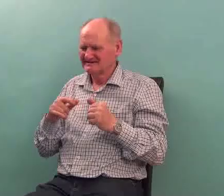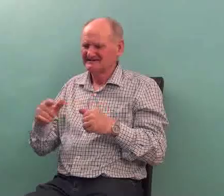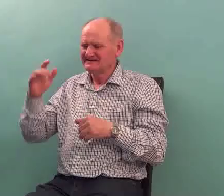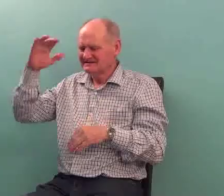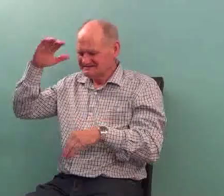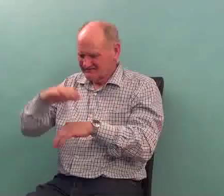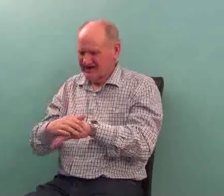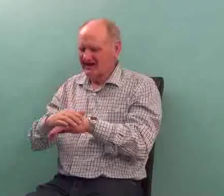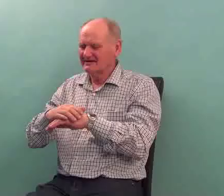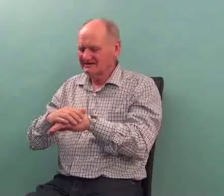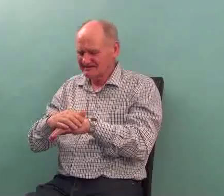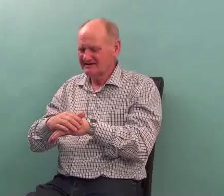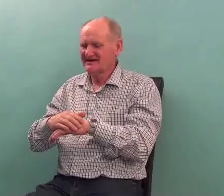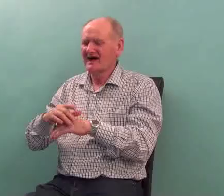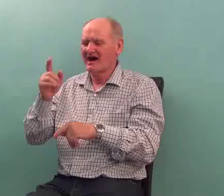Wyłączyła budzik.